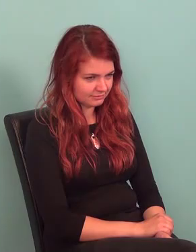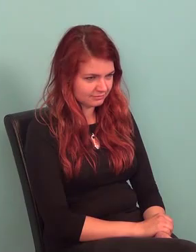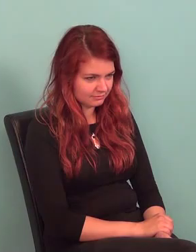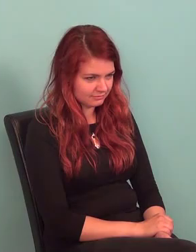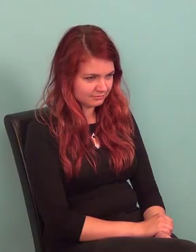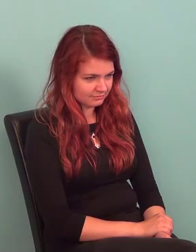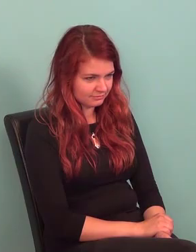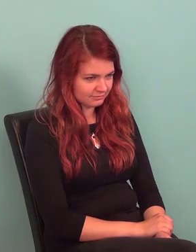Cholera!